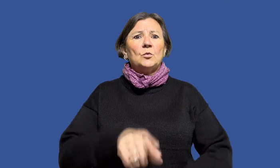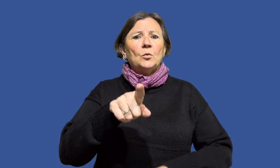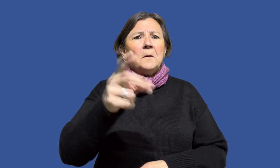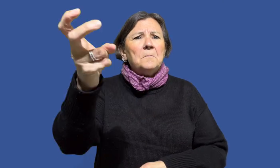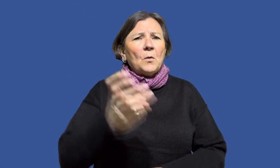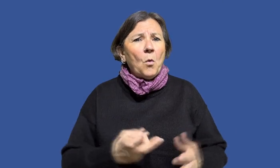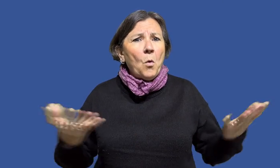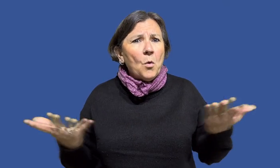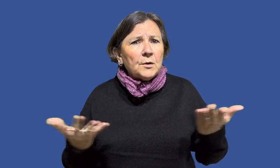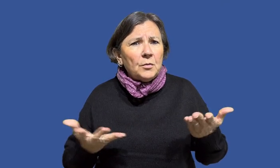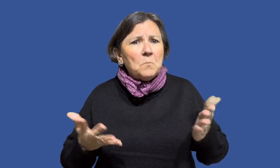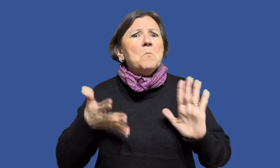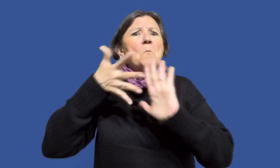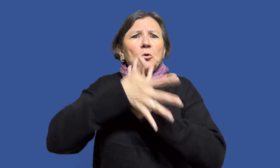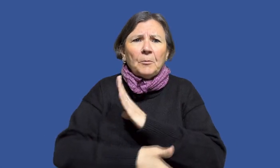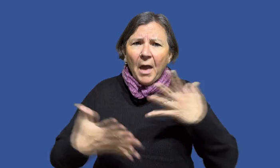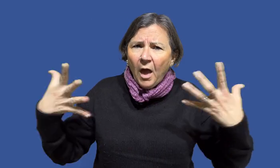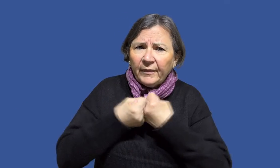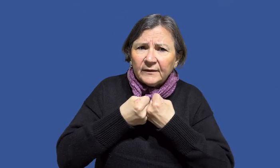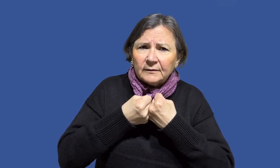Véns a urgències perquè has tingut un accident?